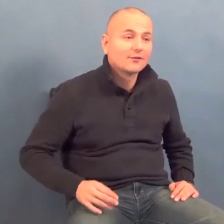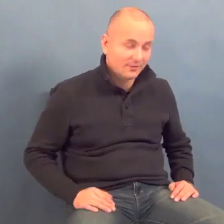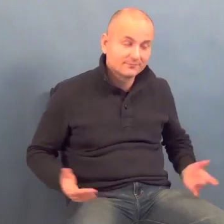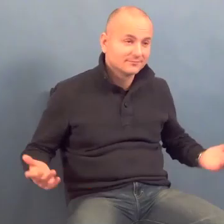Nie wolno.